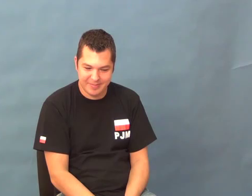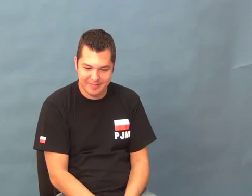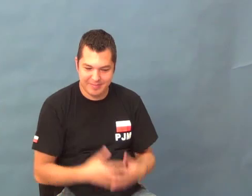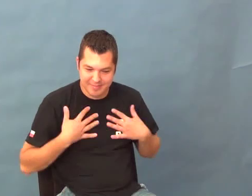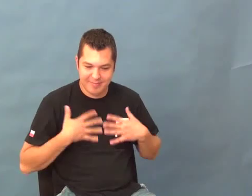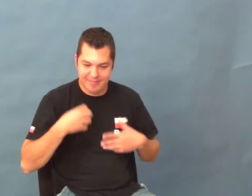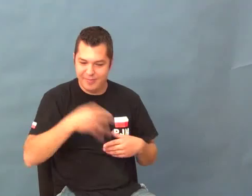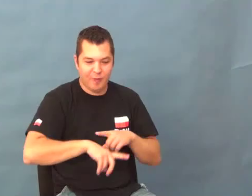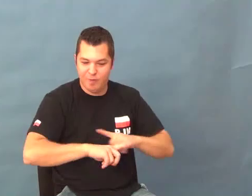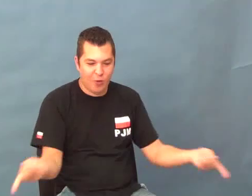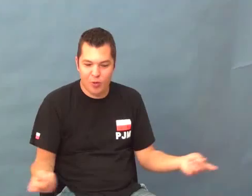Nie wolno wskakiwać do kąpieli.